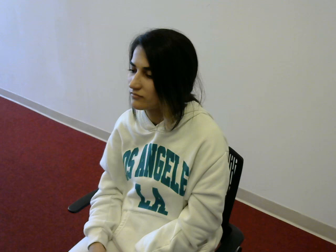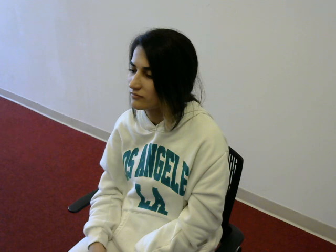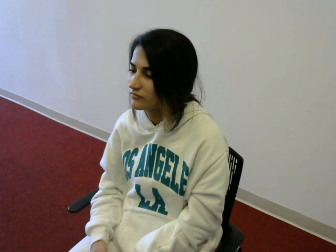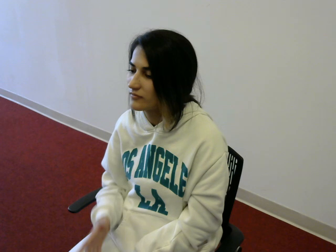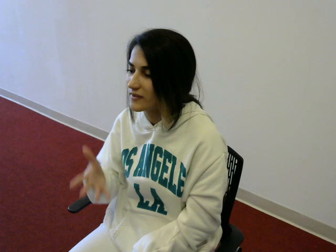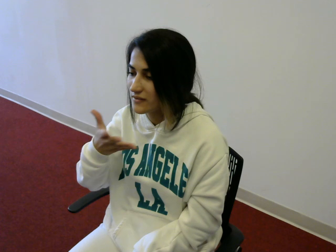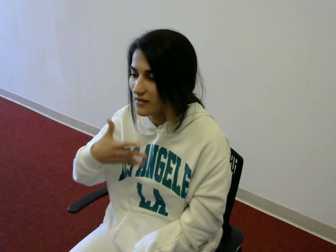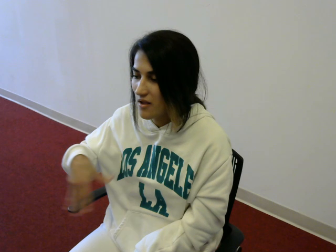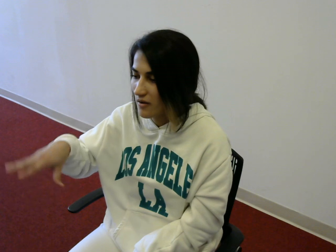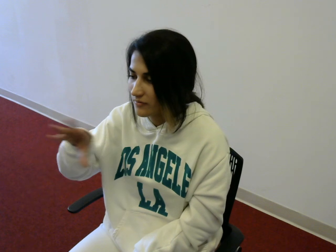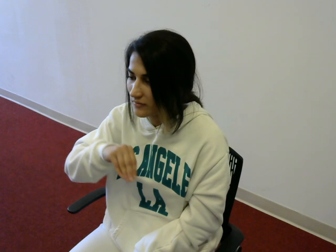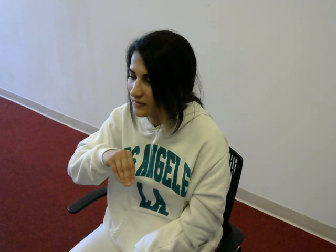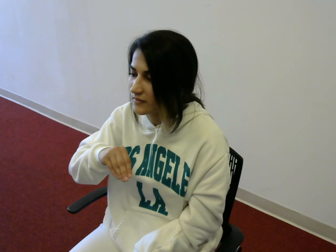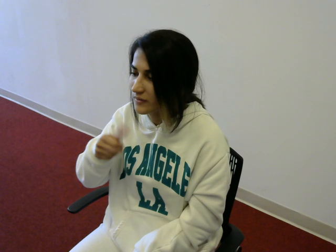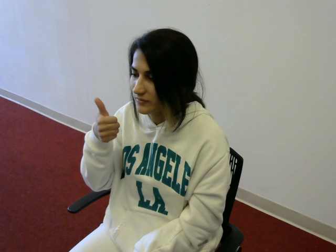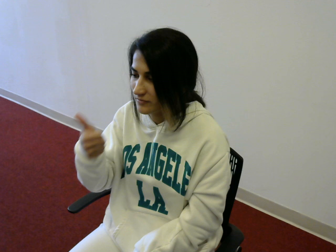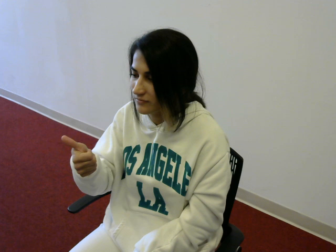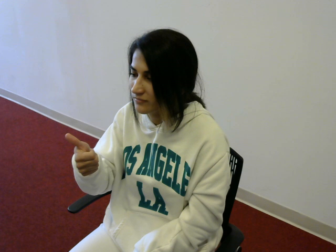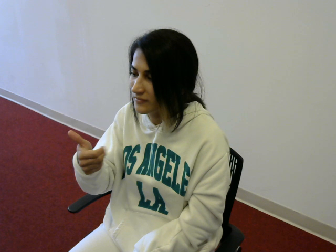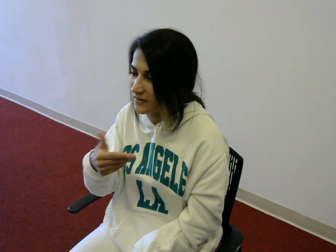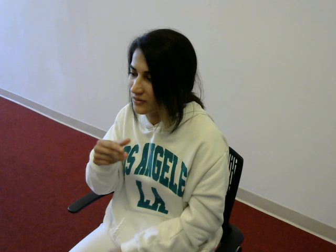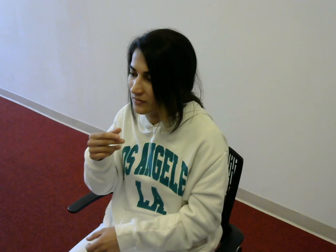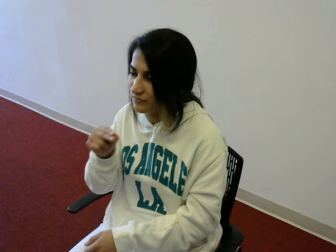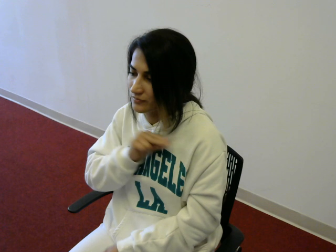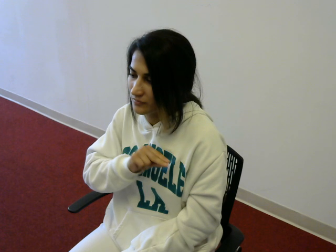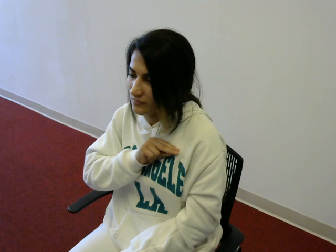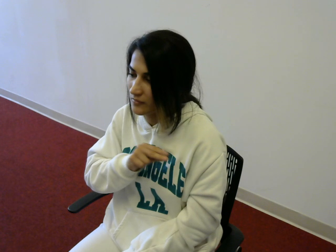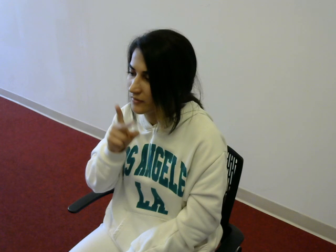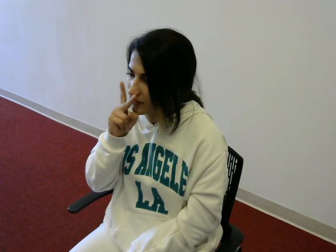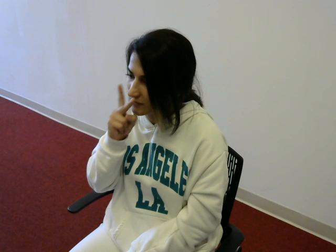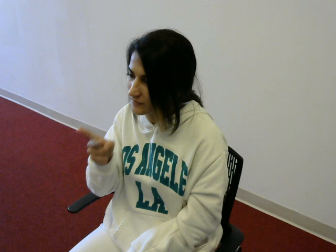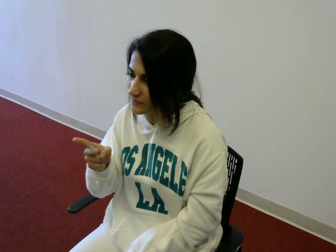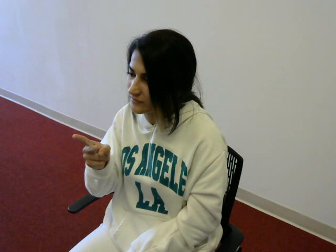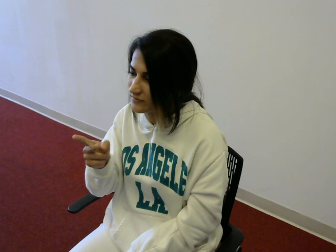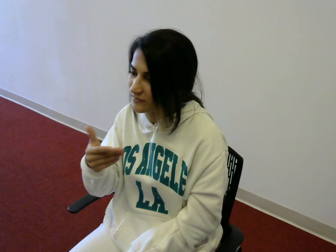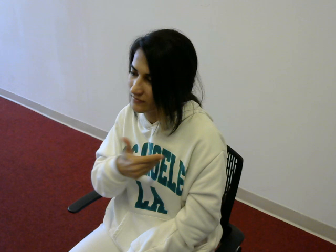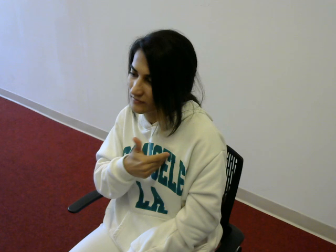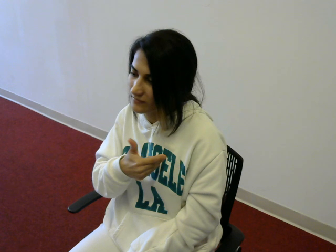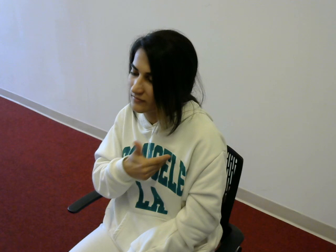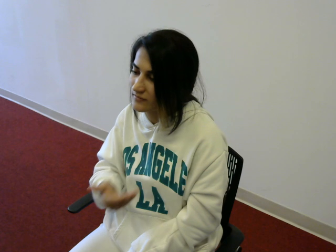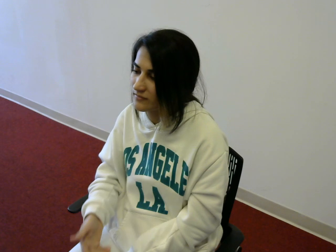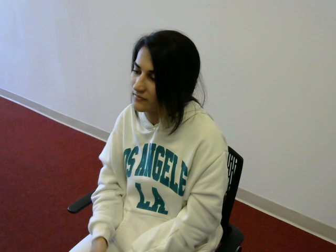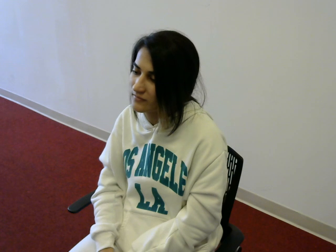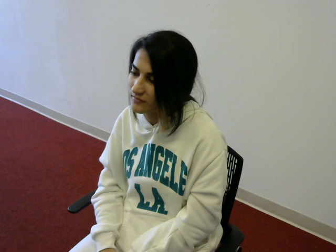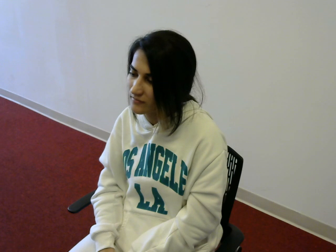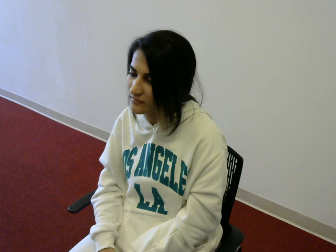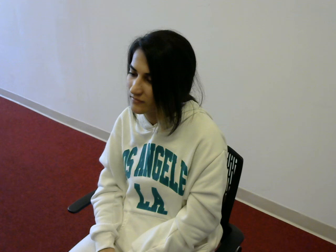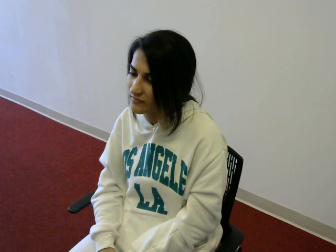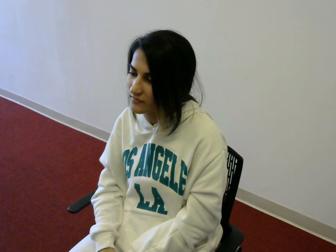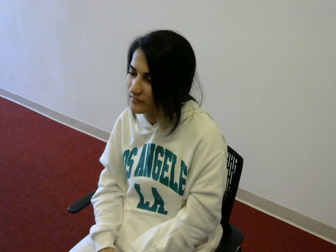Hamı yaxşı işlər görmək istəyir